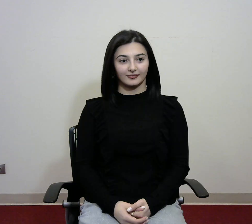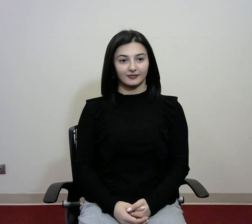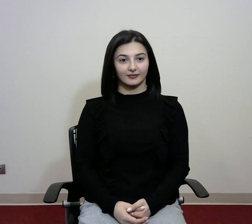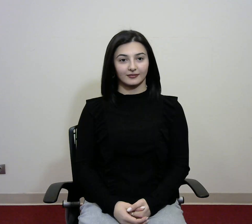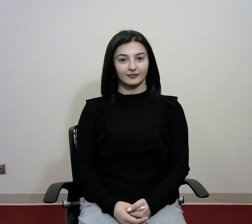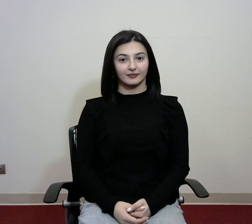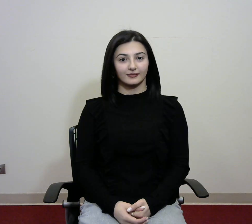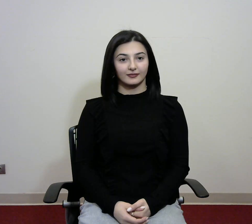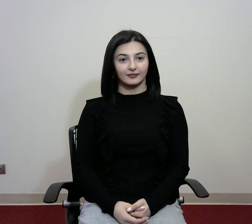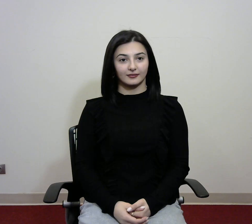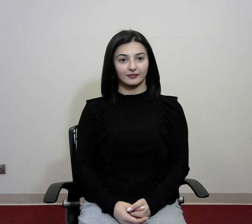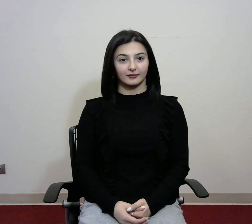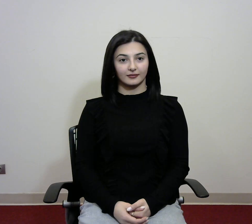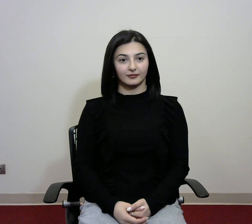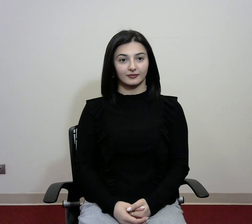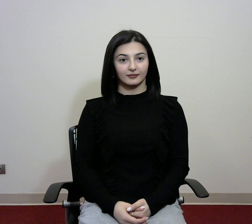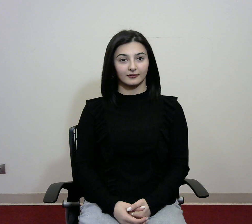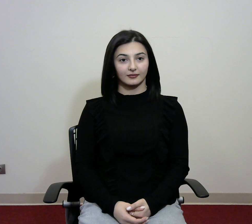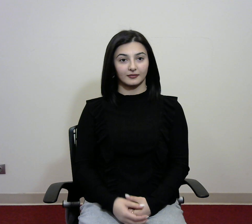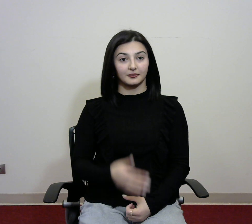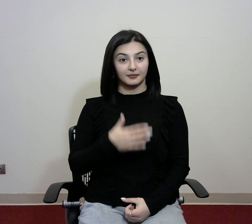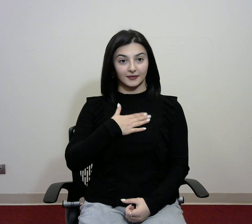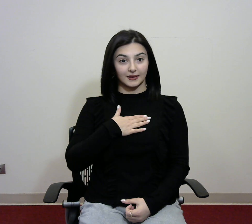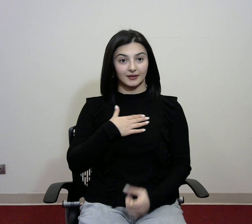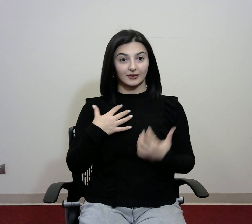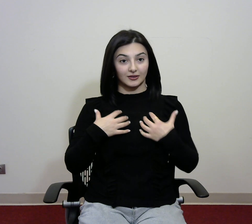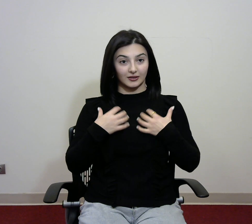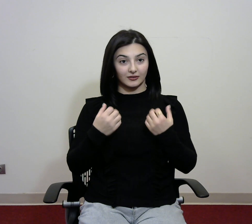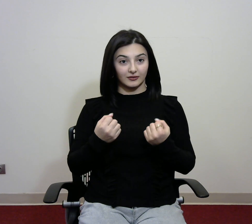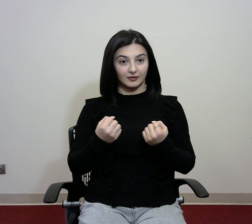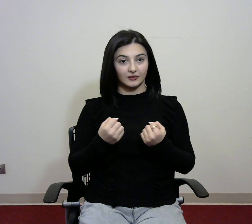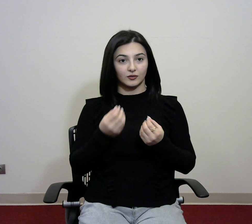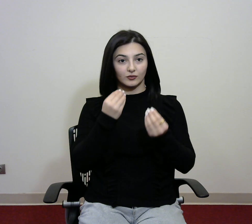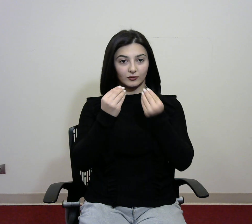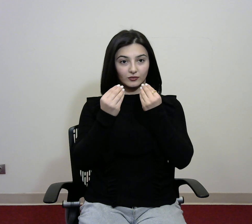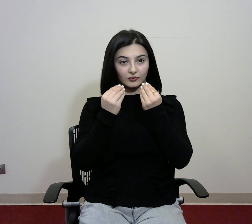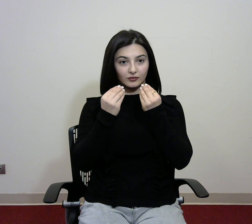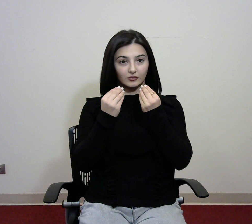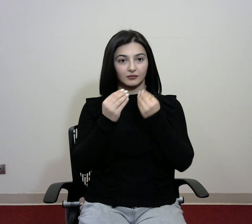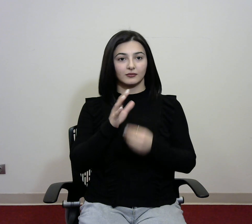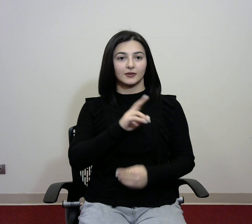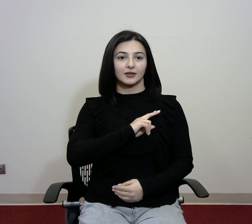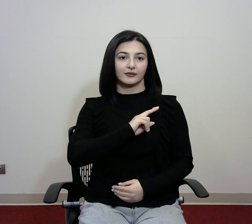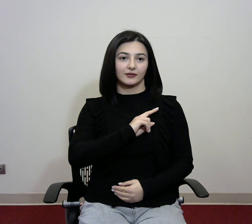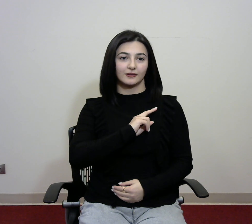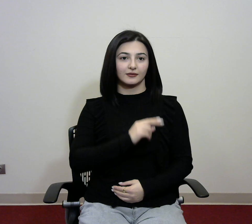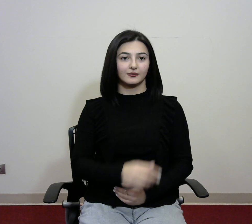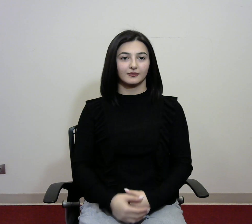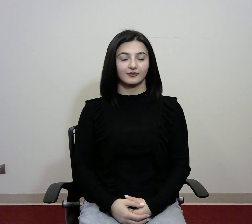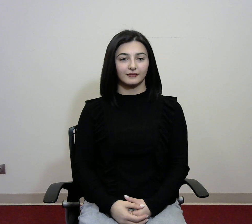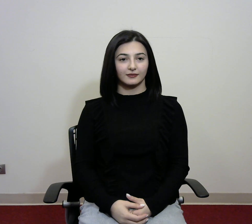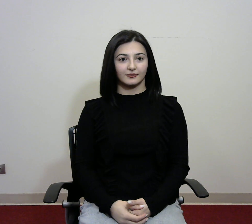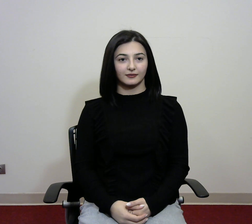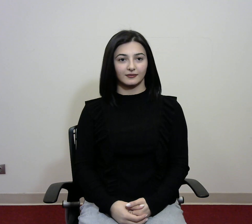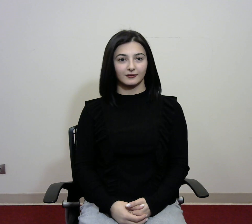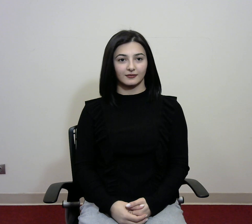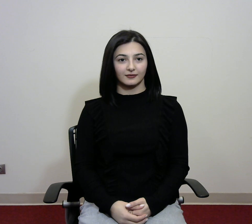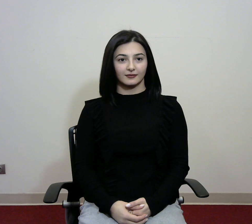Mən sağlam qidalanmağı sevirəm